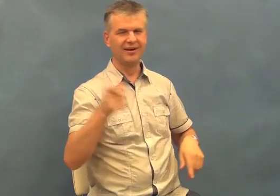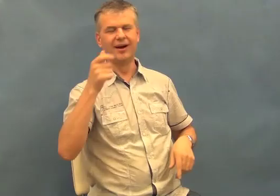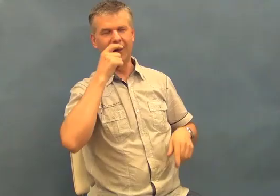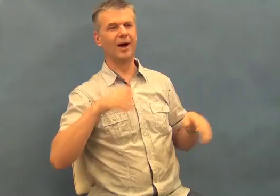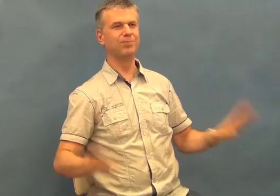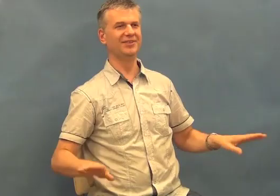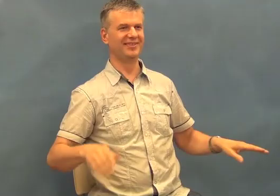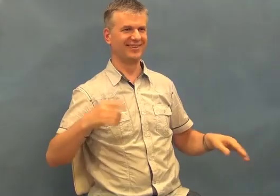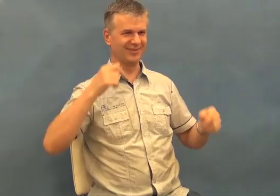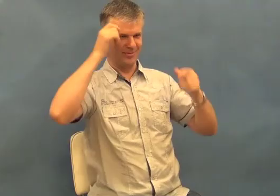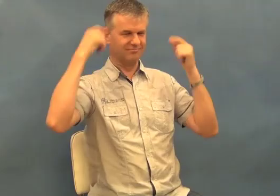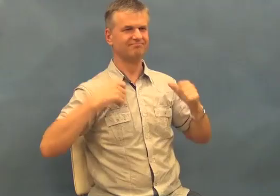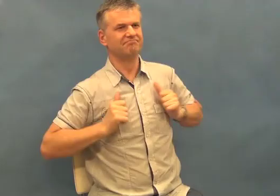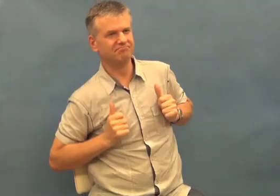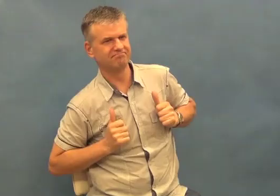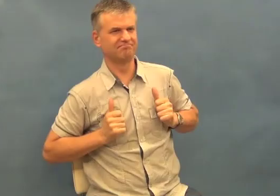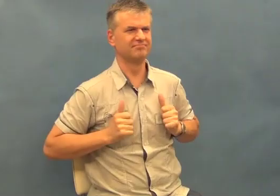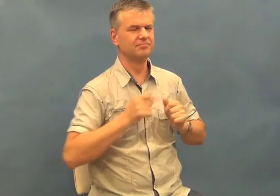Chaplin idzie powoli z szybami na plecach.